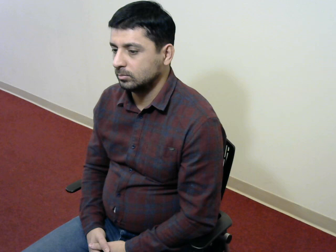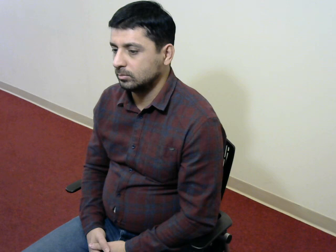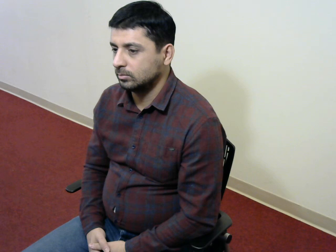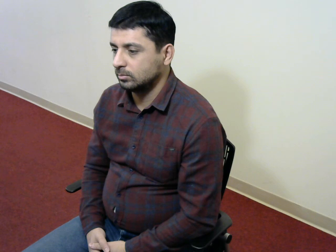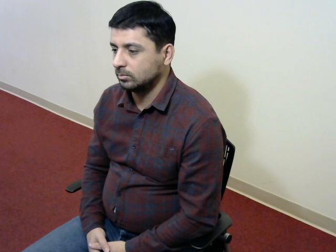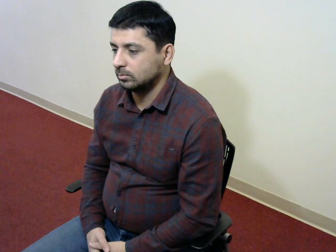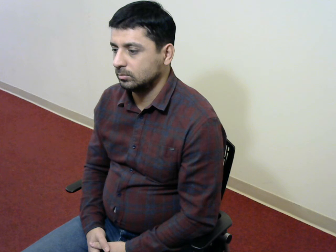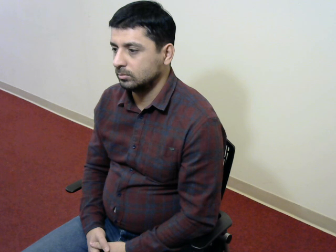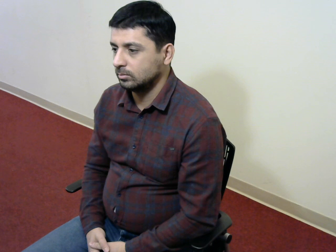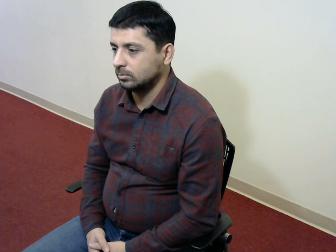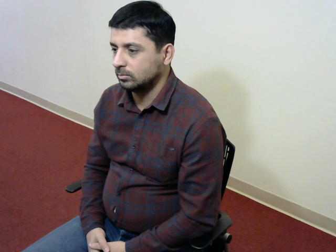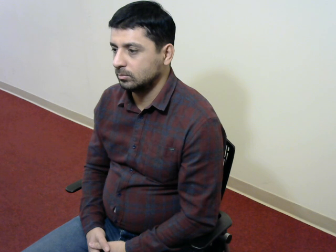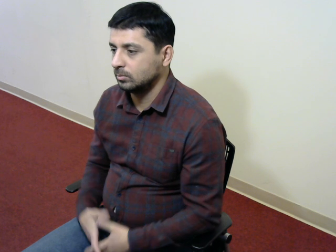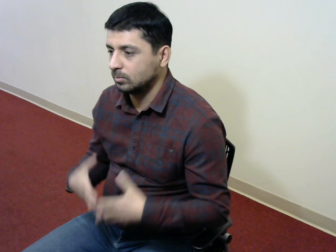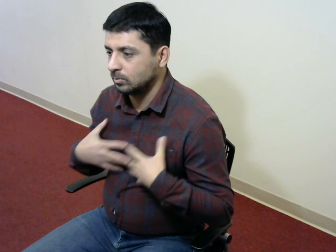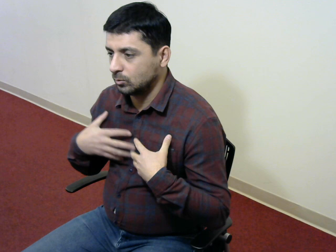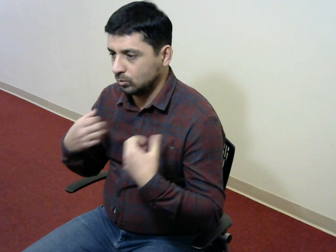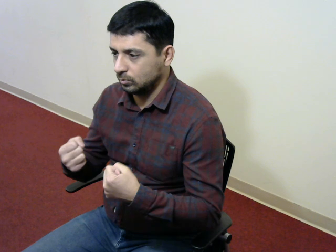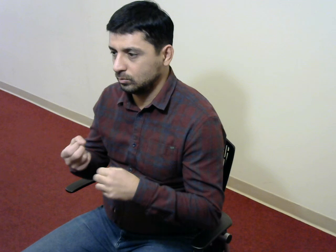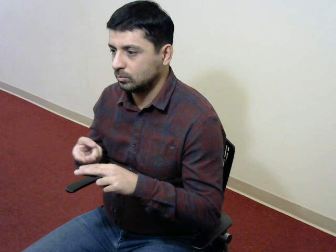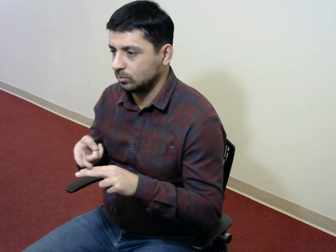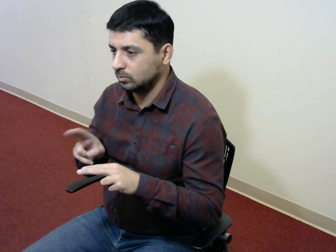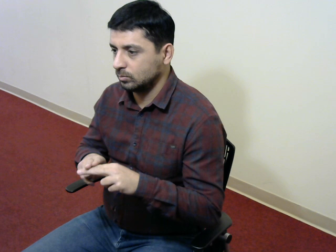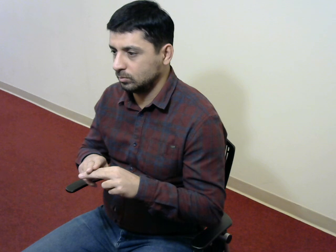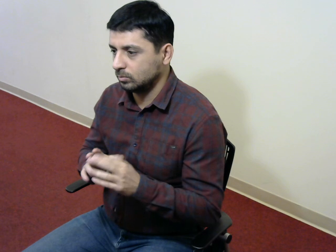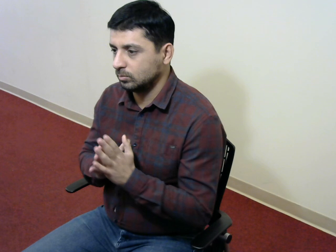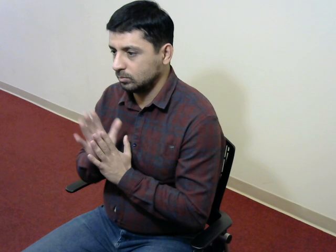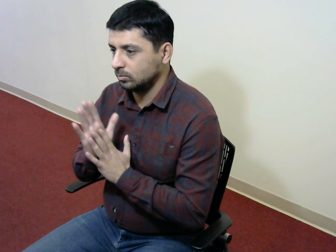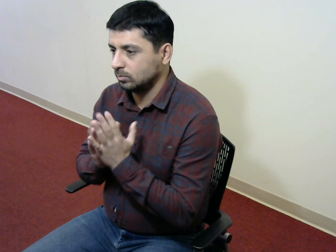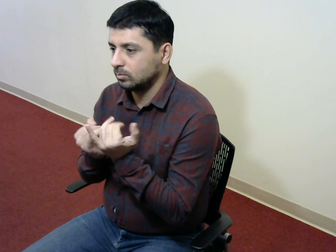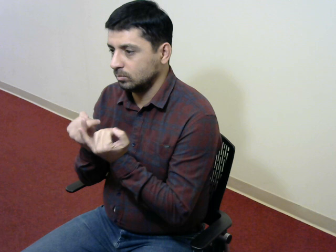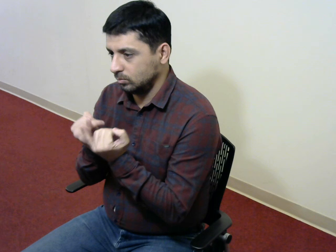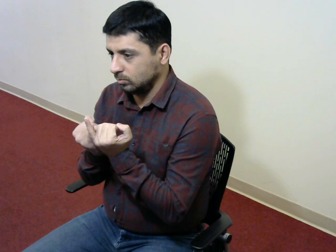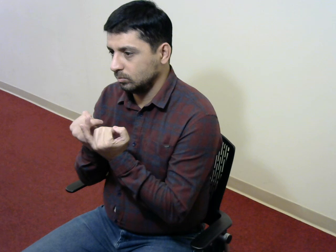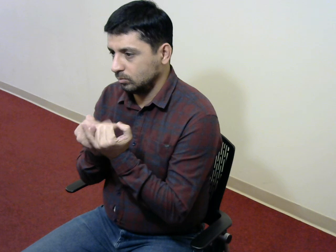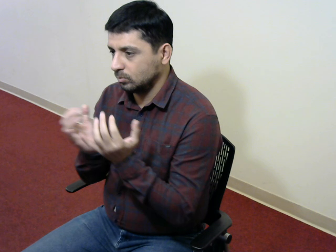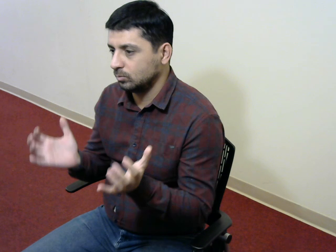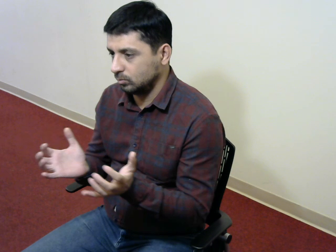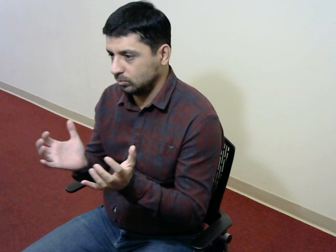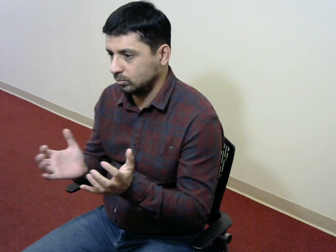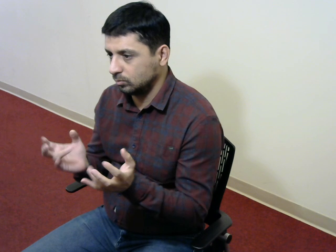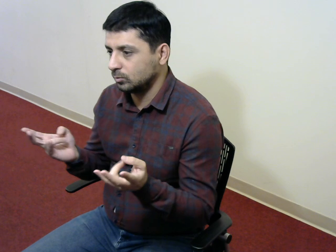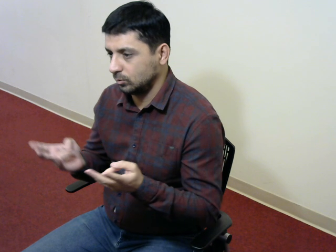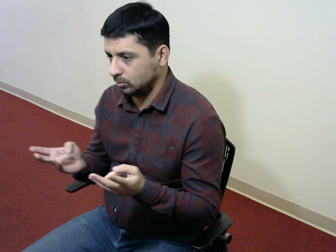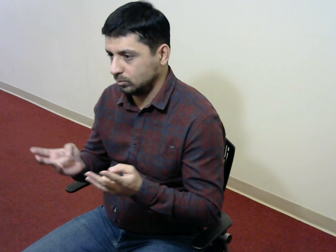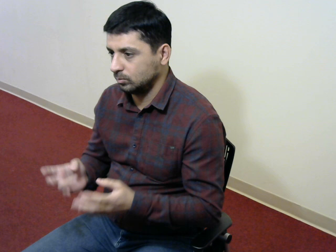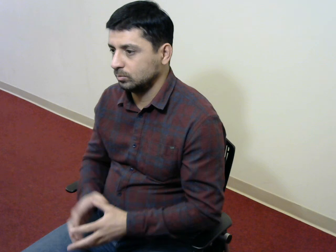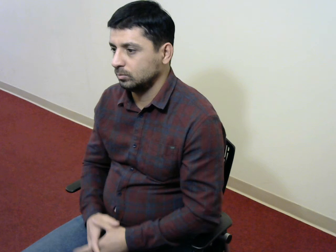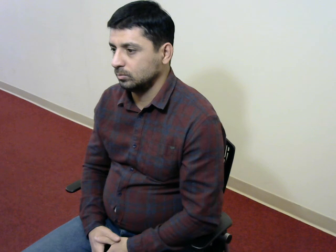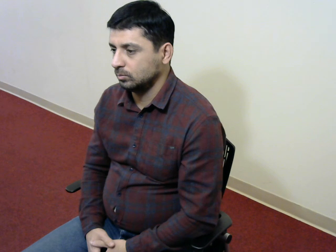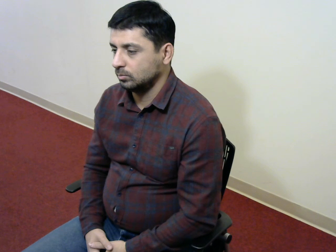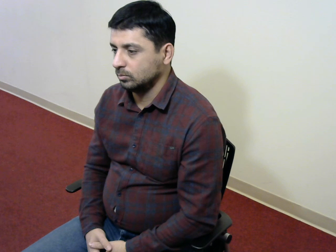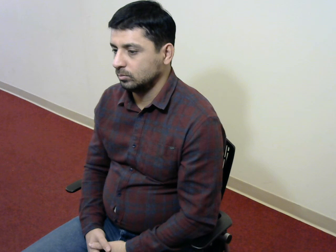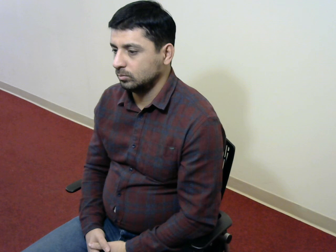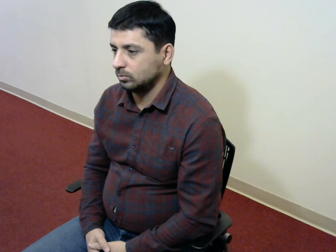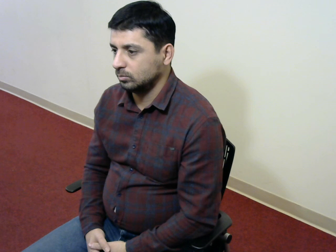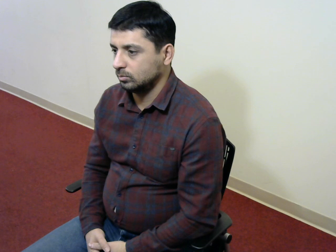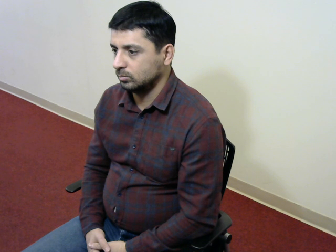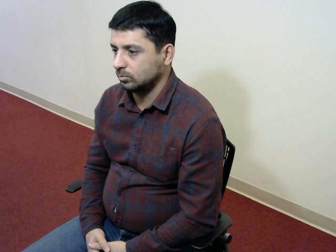Sağlamlığımız üçün bitkiləri qorumaq lazımdır